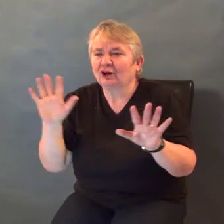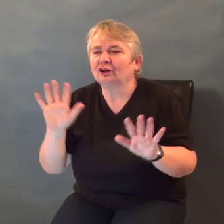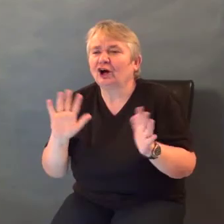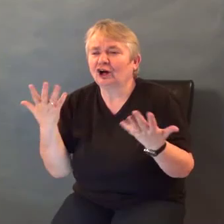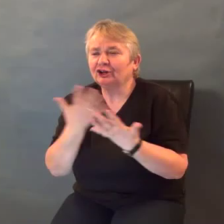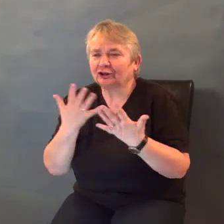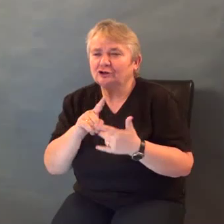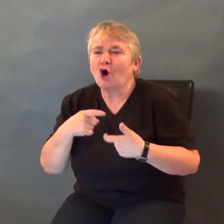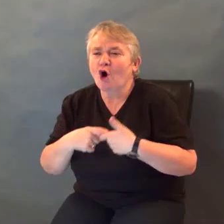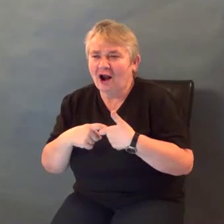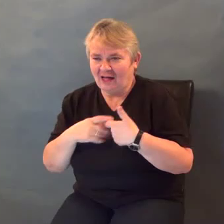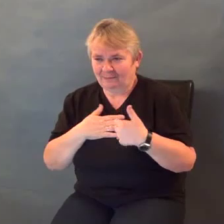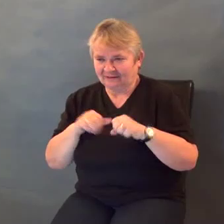Idę do kina z kolegą.